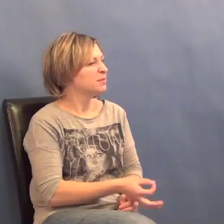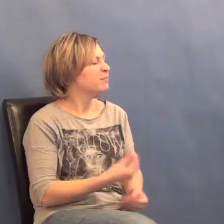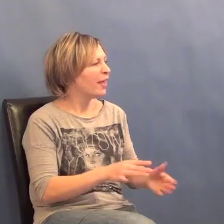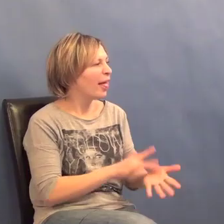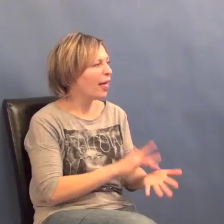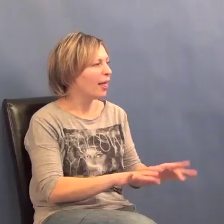Bardzo dużo korzystają z tabletów i komputerów.